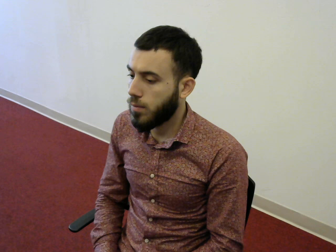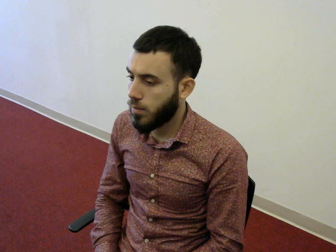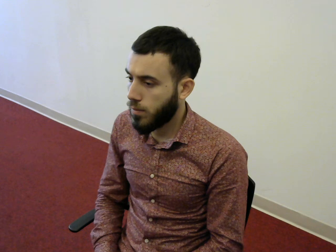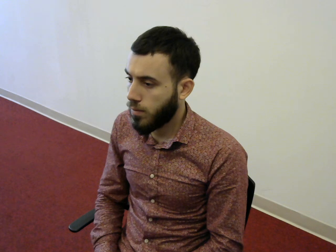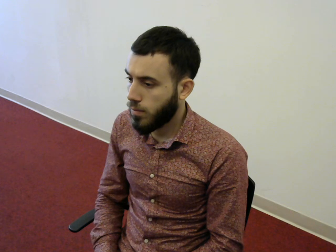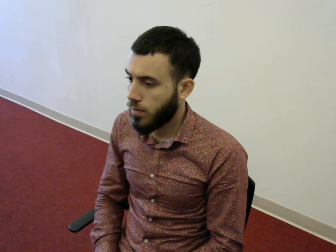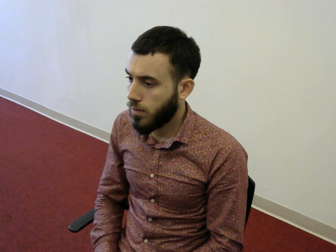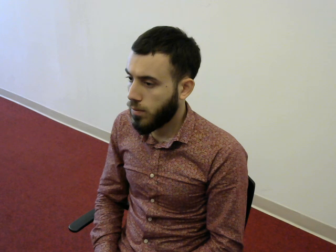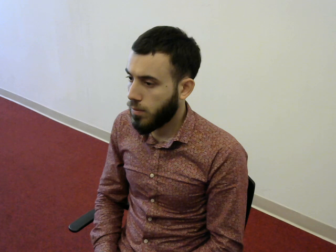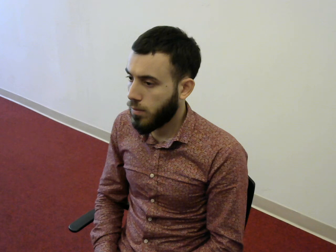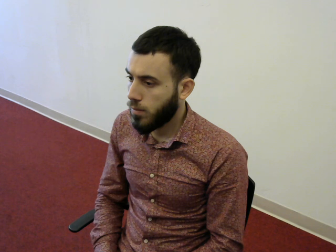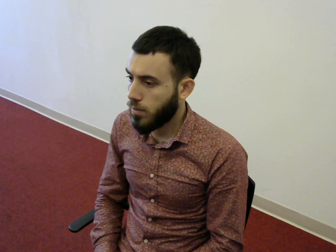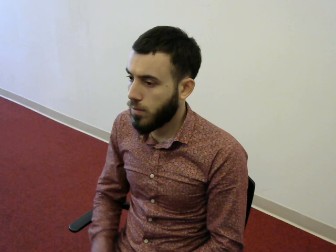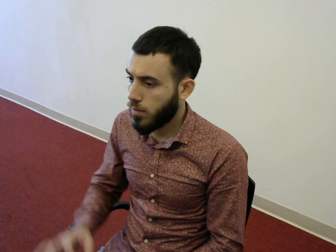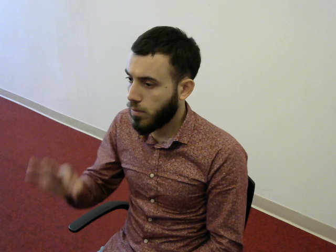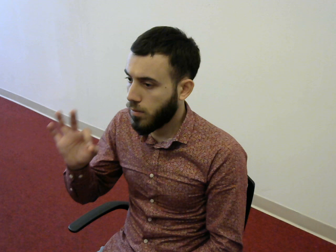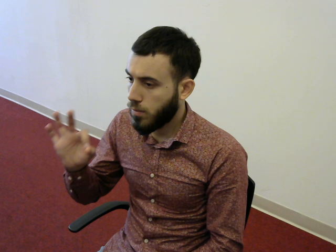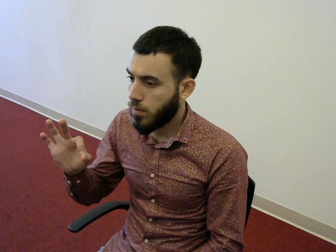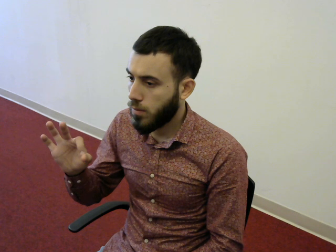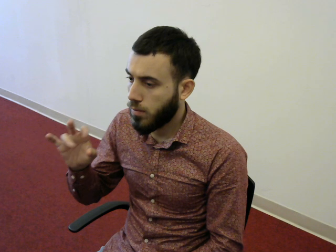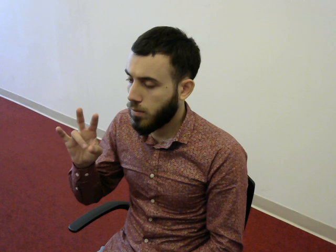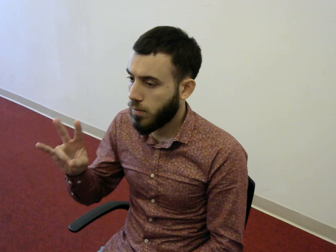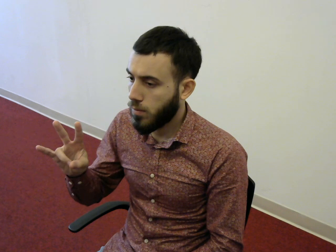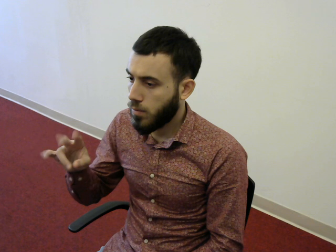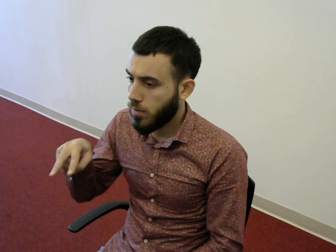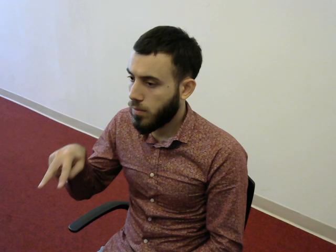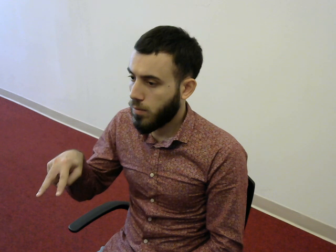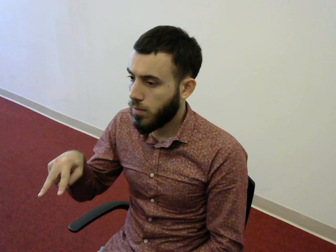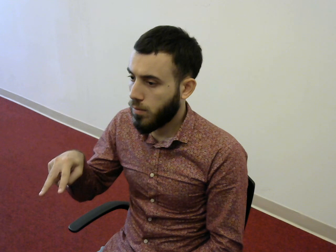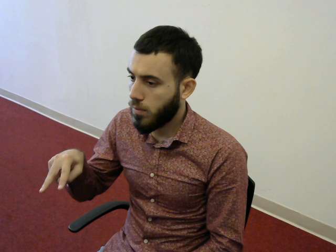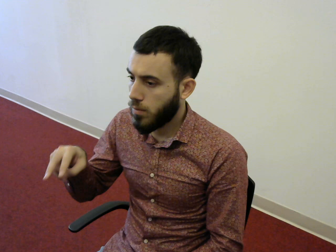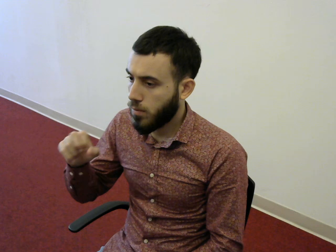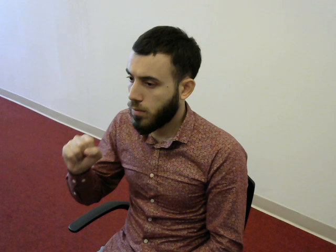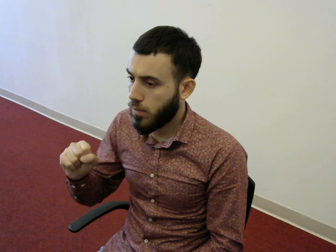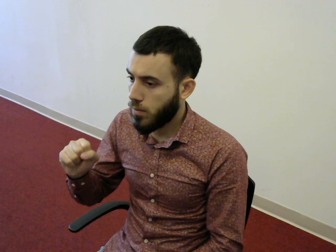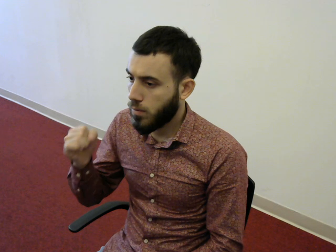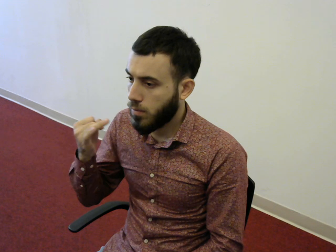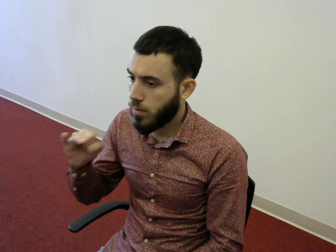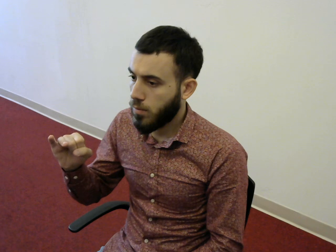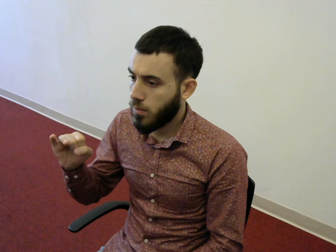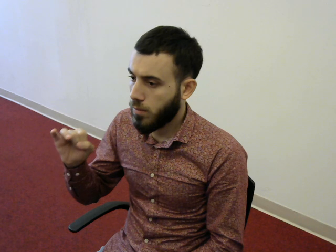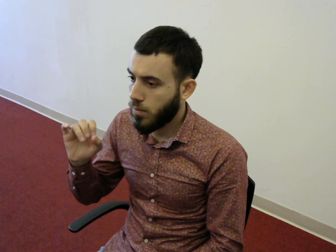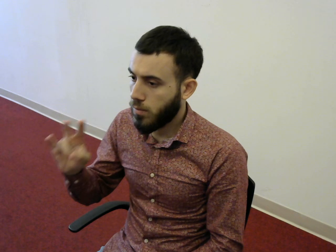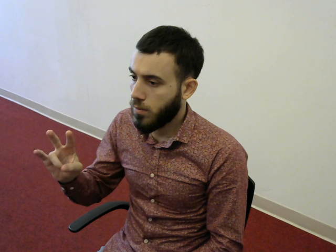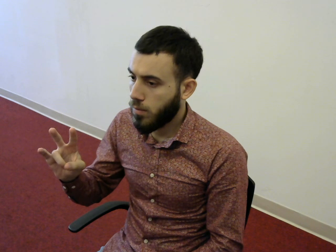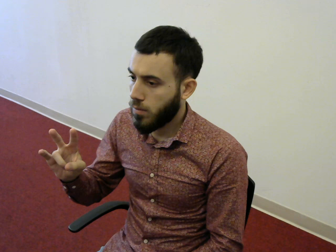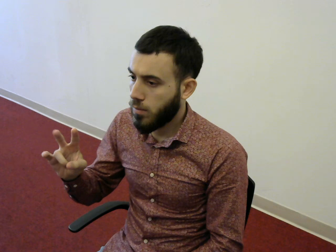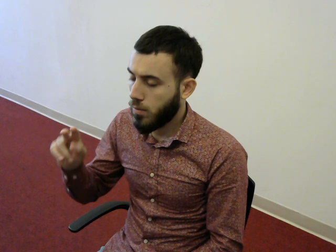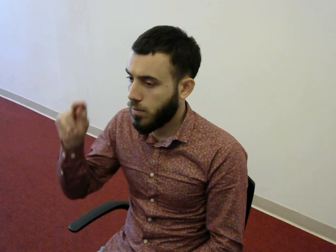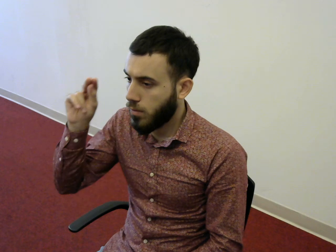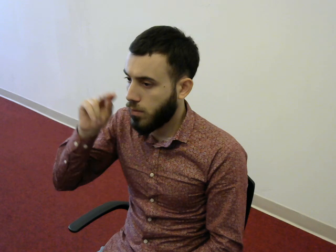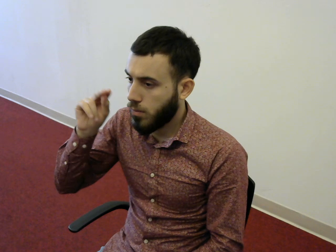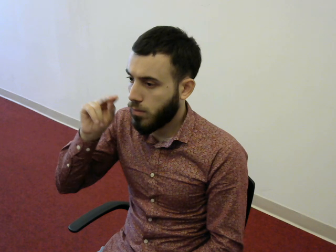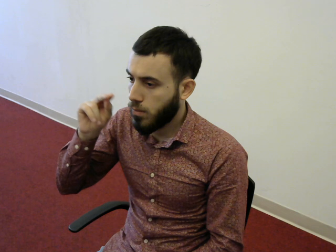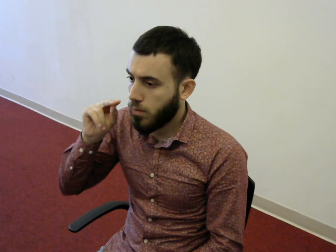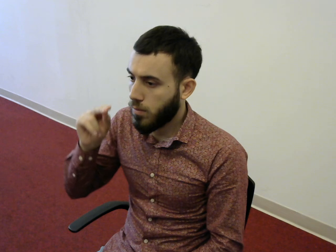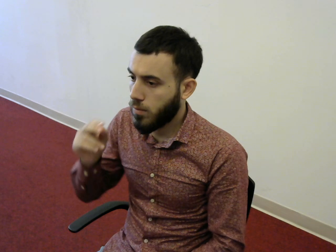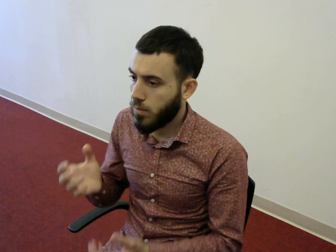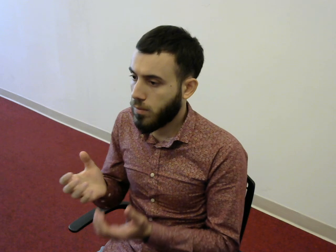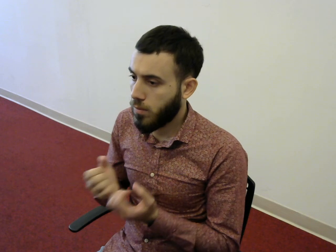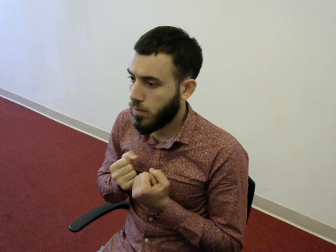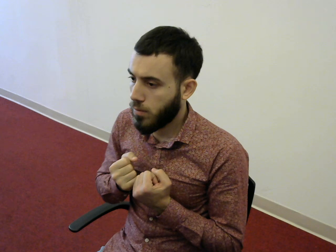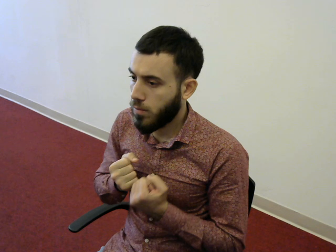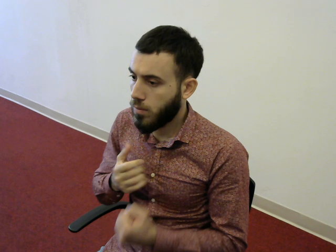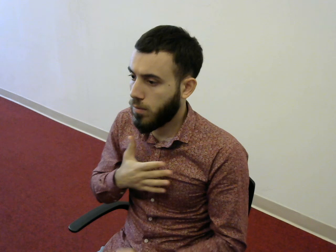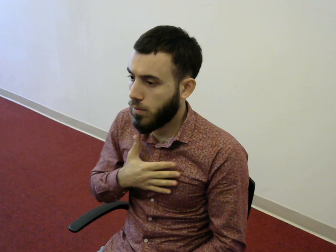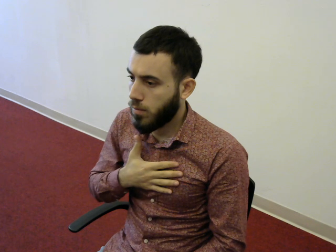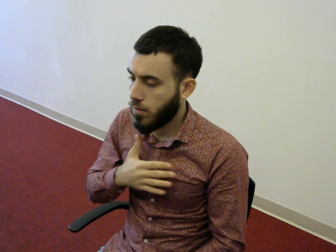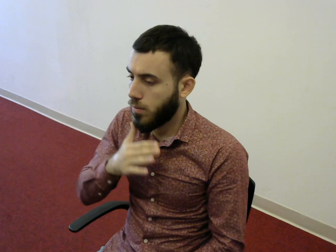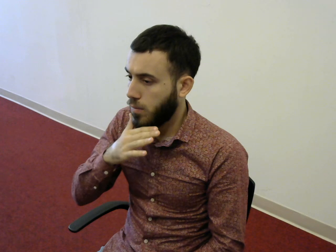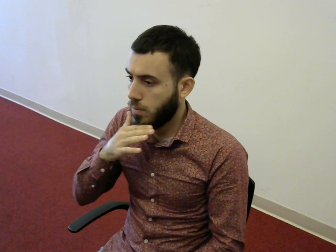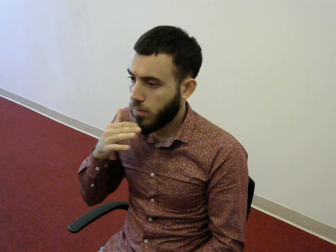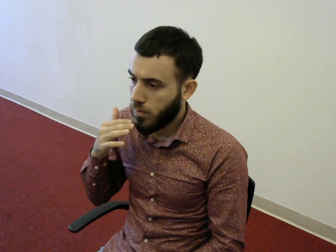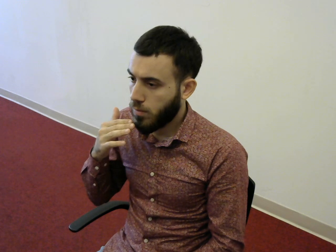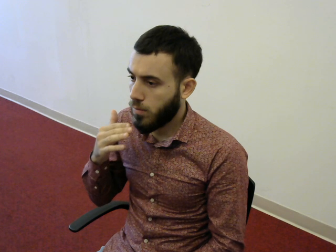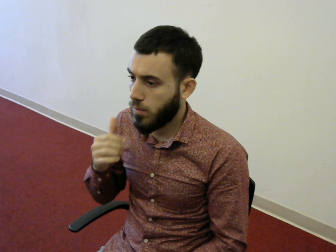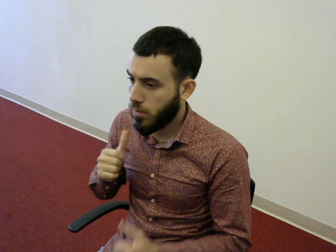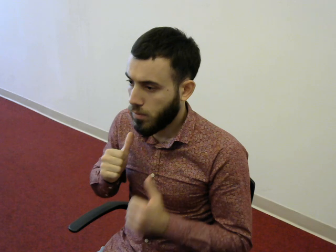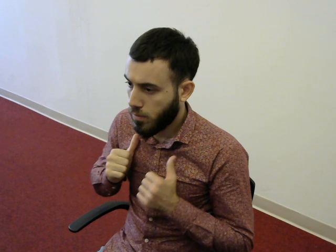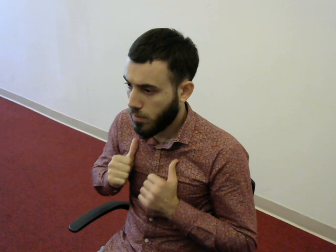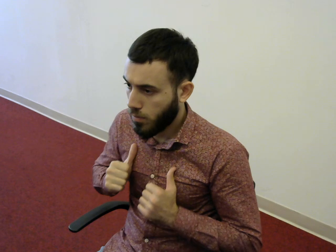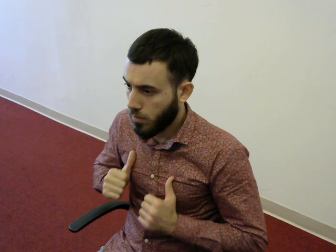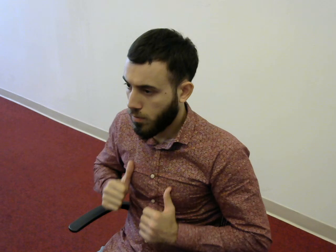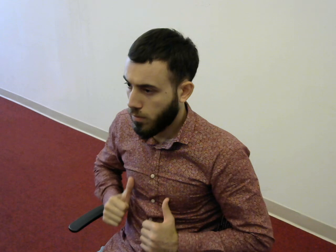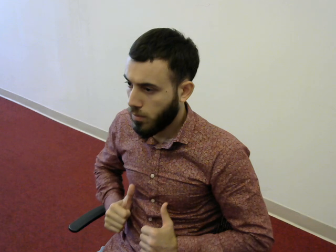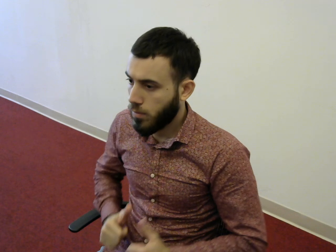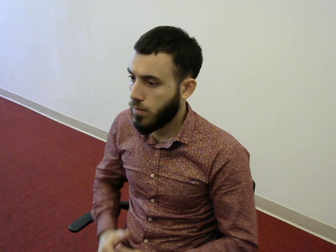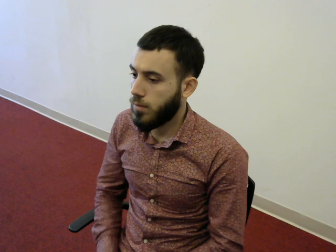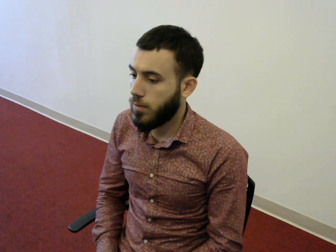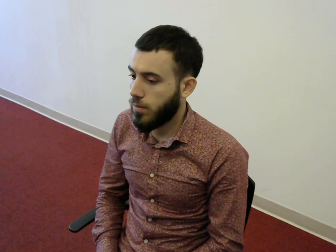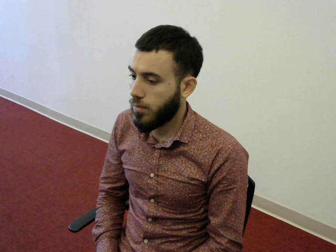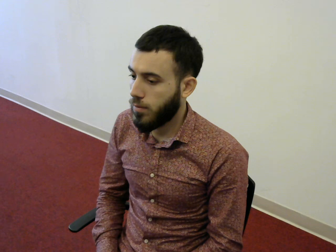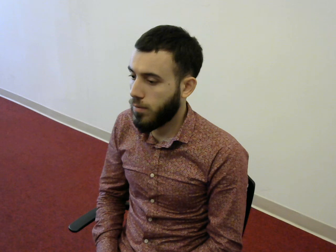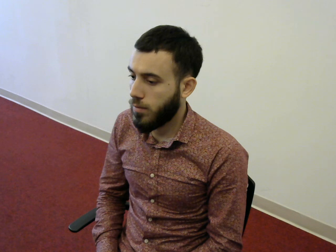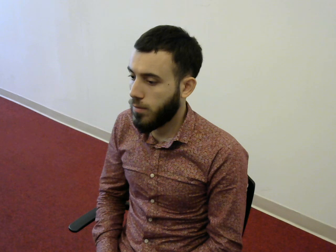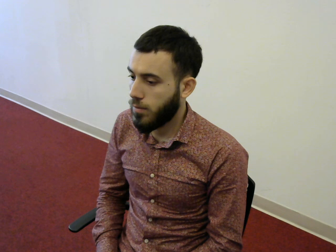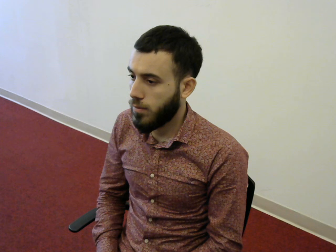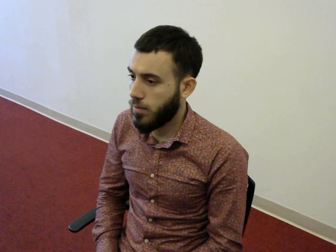Onlayn təhsil almaq mənə çox rahatdır